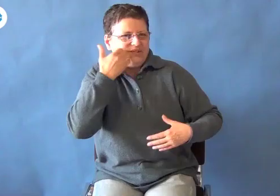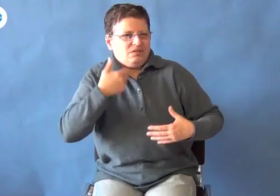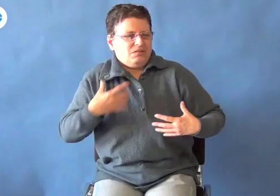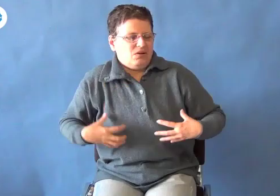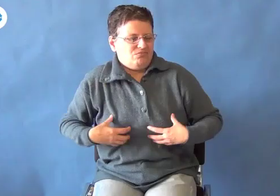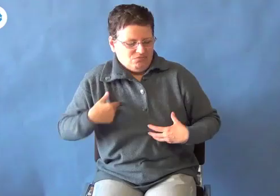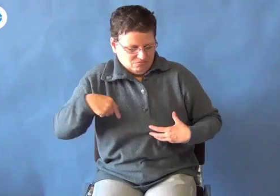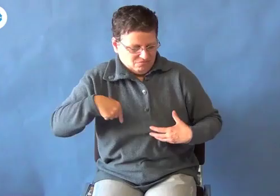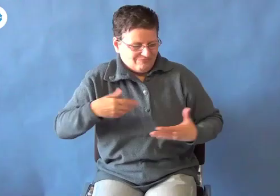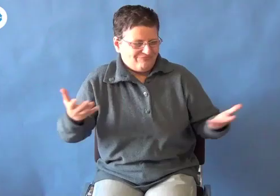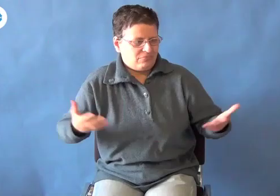Wstydzę się pokazać piersi.